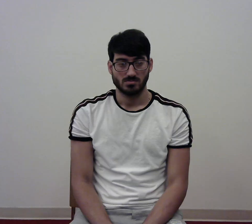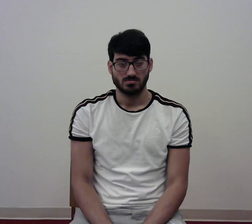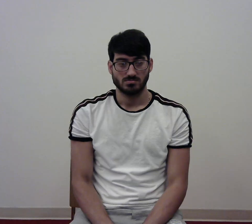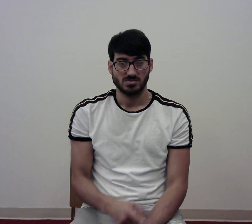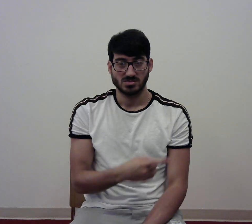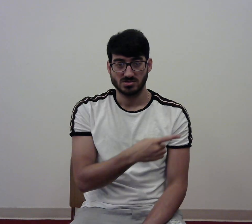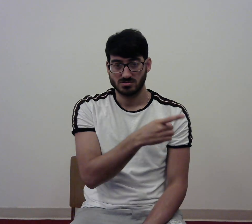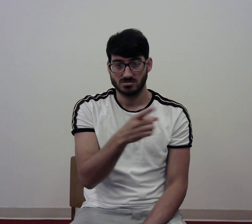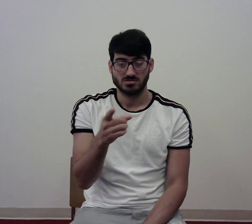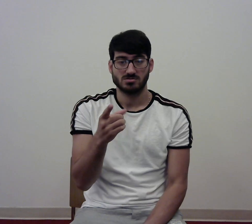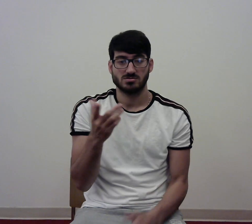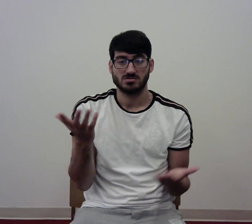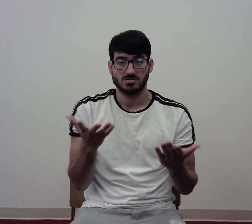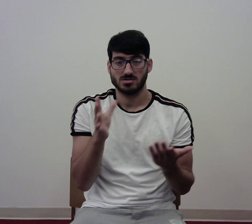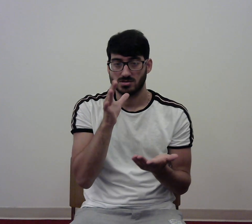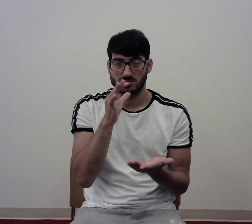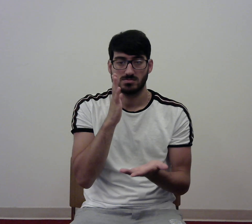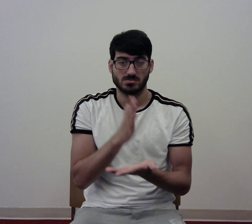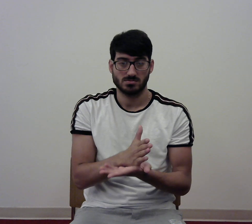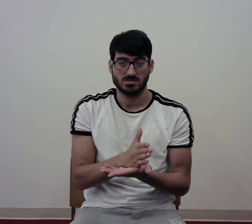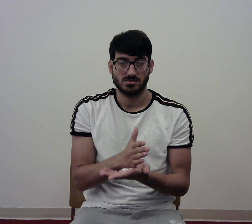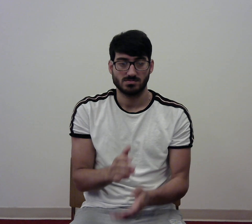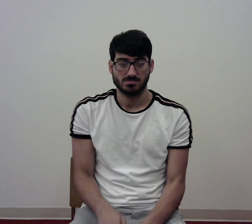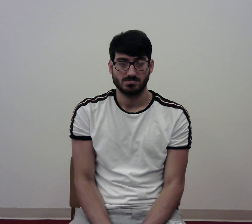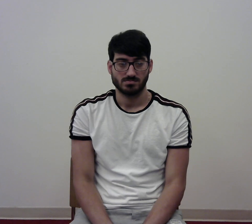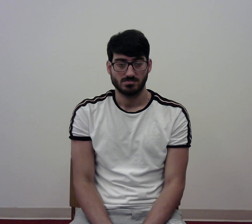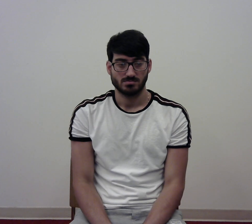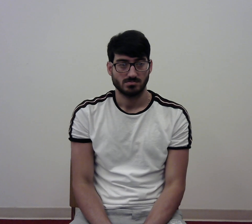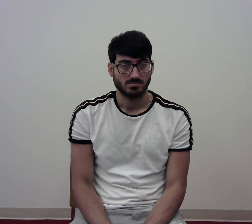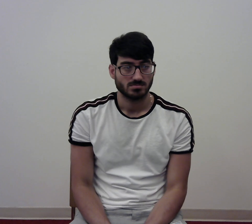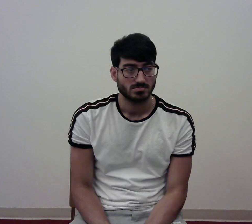Sizin neçə yaşınız var?